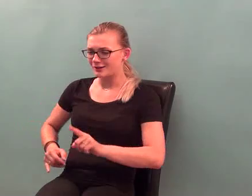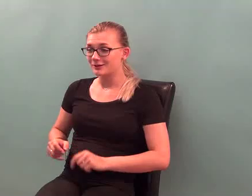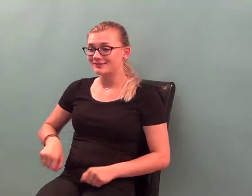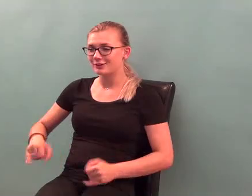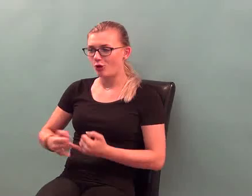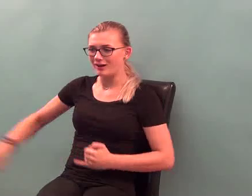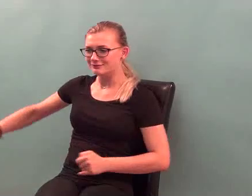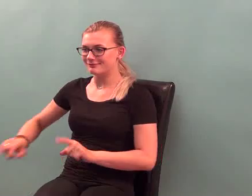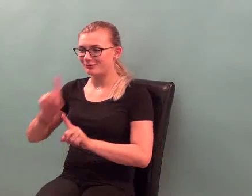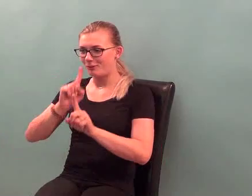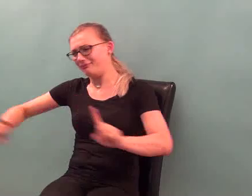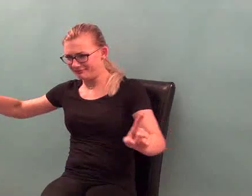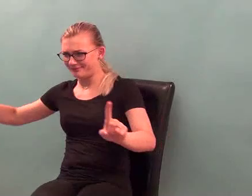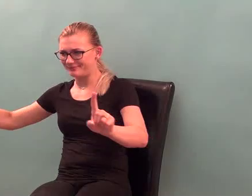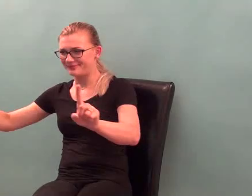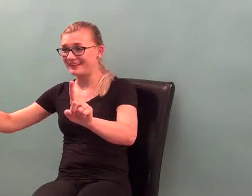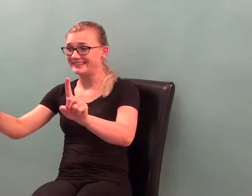Chaplin odgania chłopca nogą, żeby poszedł sobie, ale ten wraca do niego.